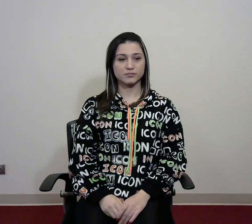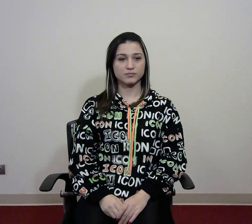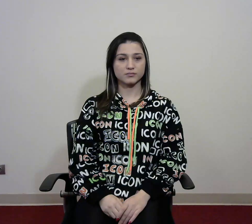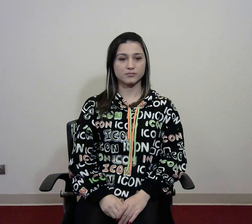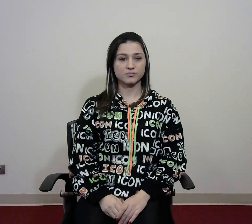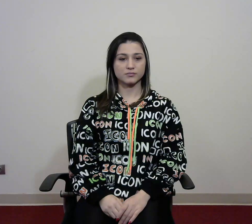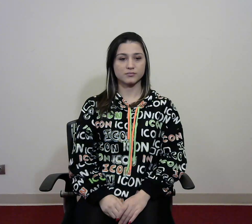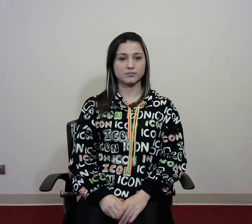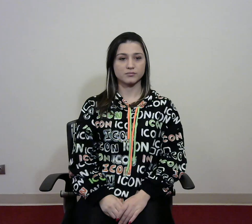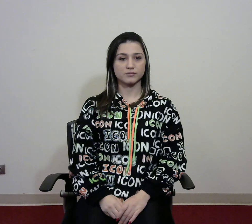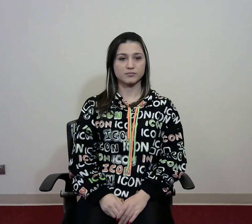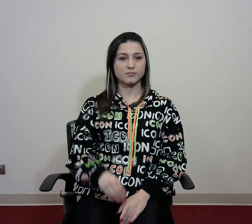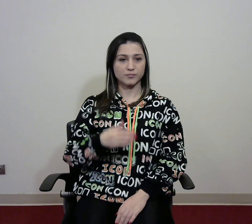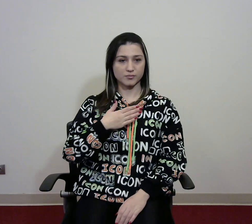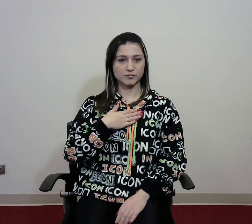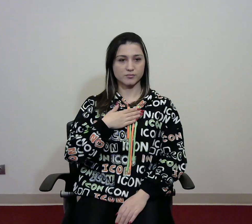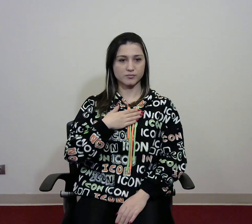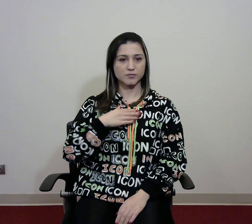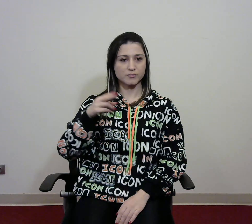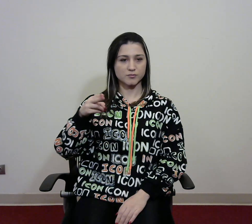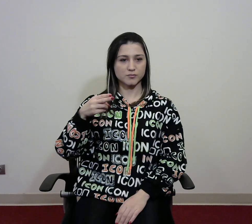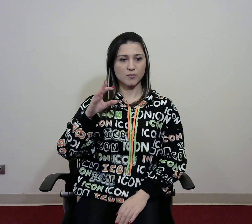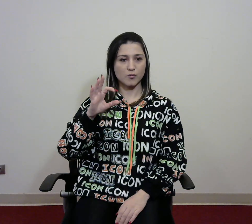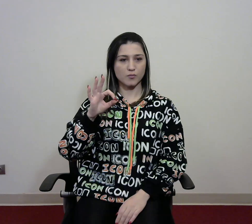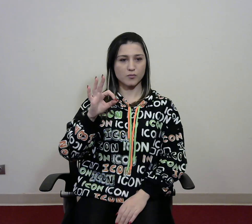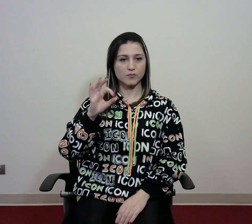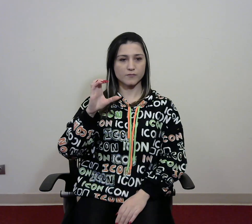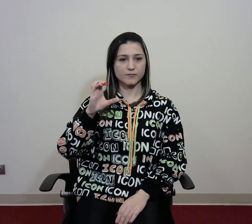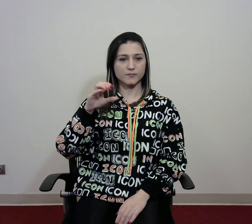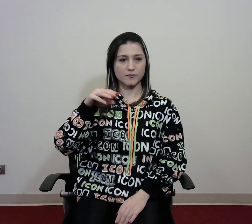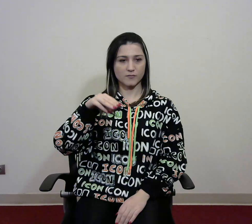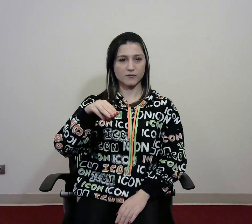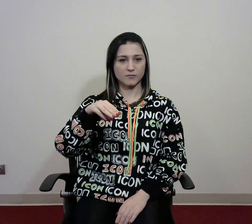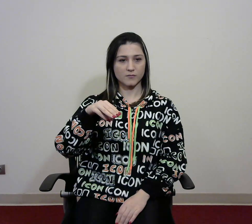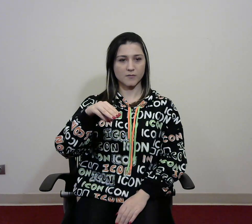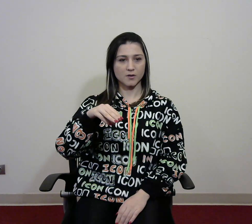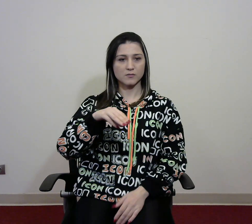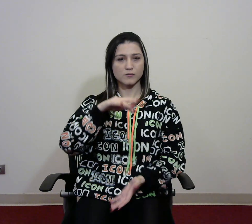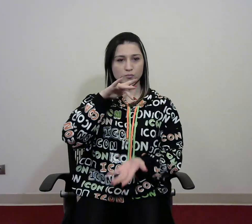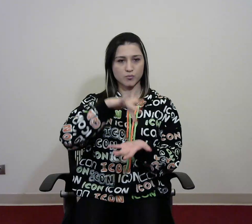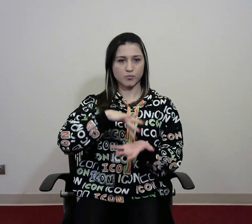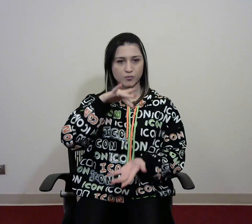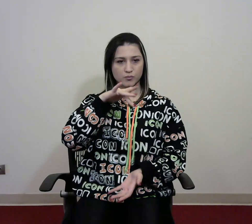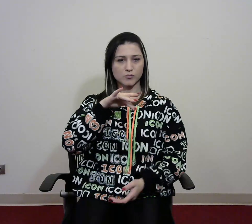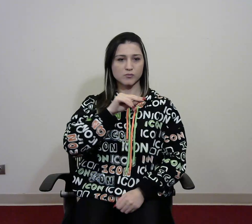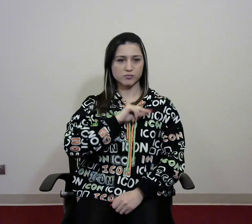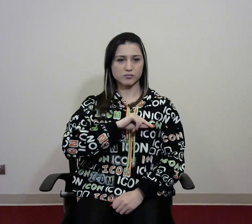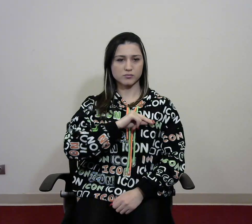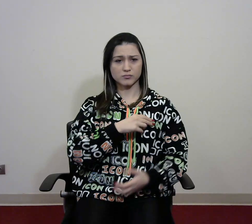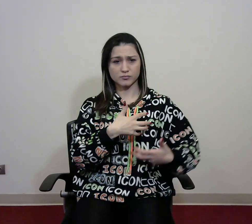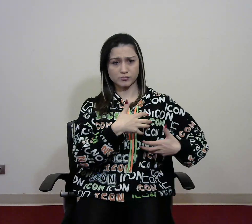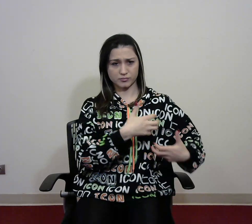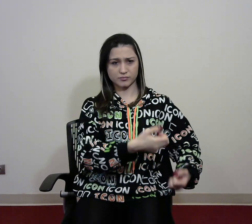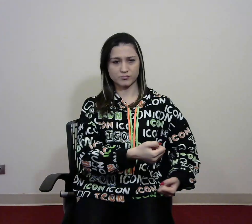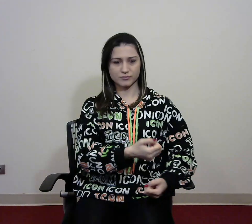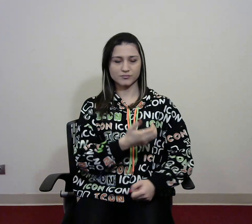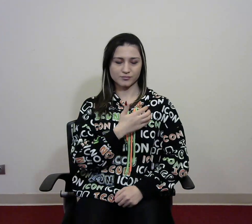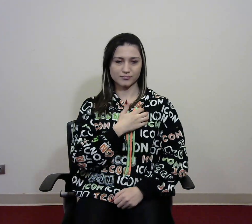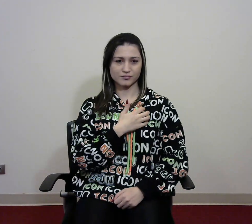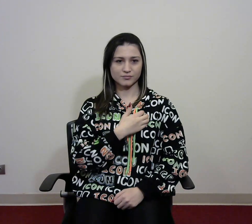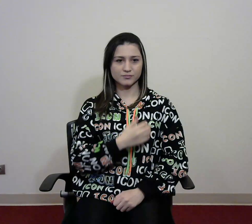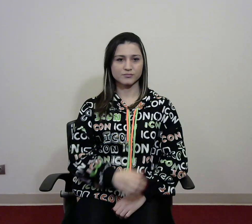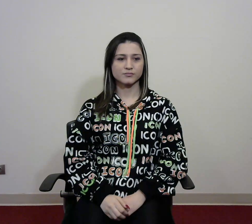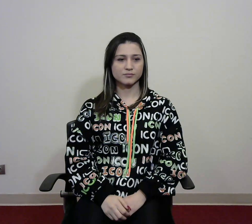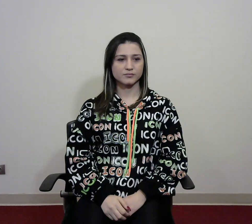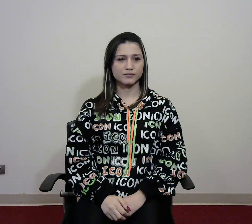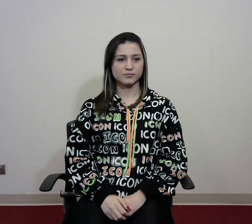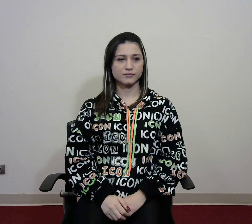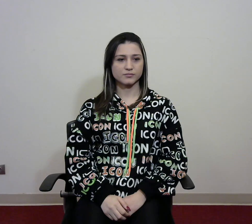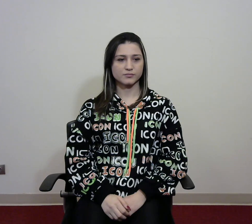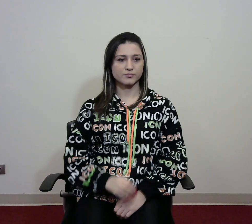Mən DOST Mərkəzində işə qəbul olmaq istəyirəm